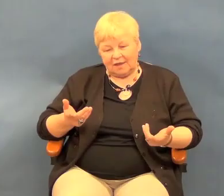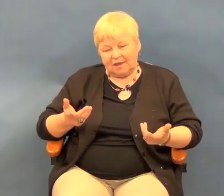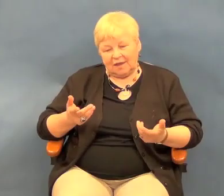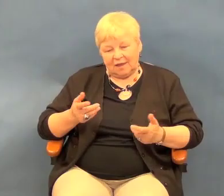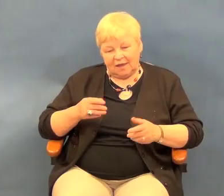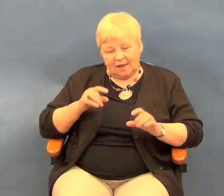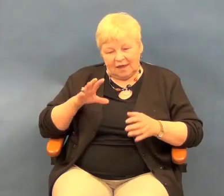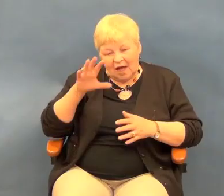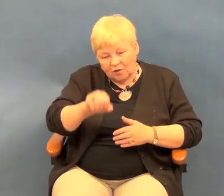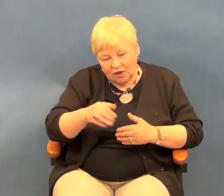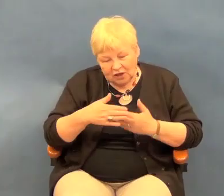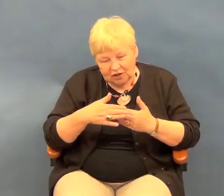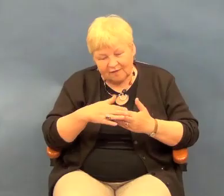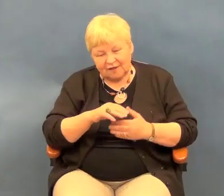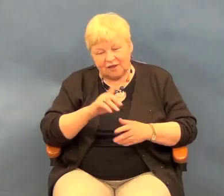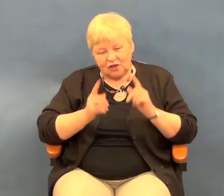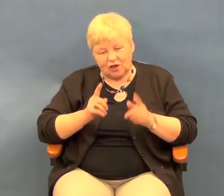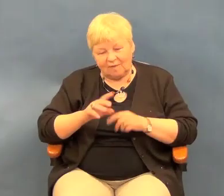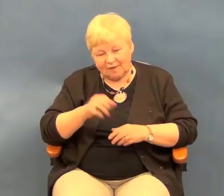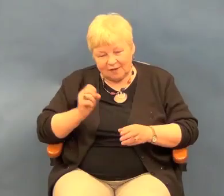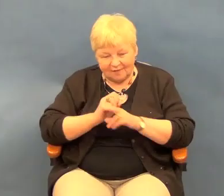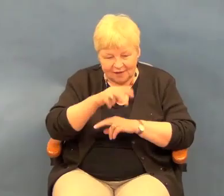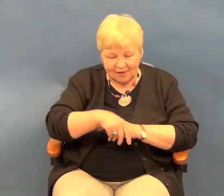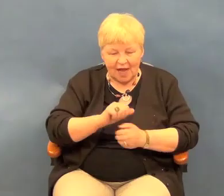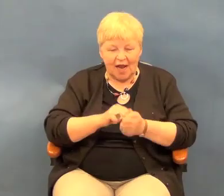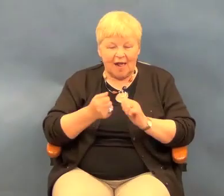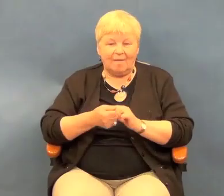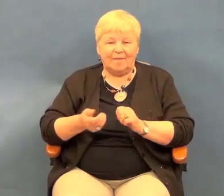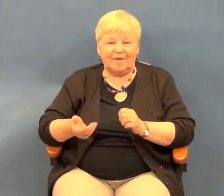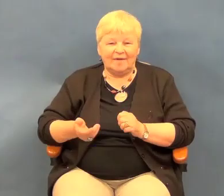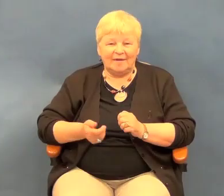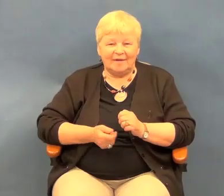Może chwyta drzwi, żeby szybko wejść, albo...